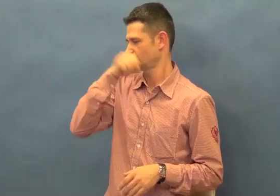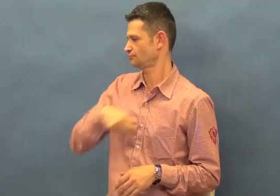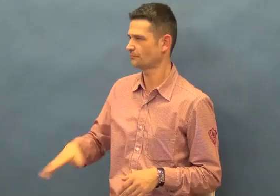Bzdura.